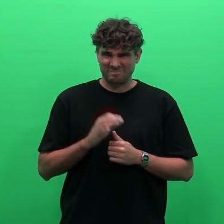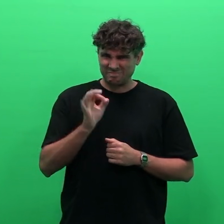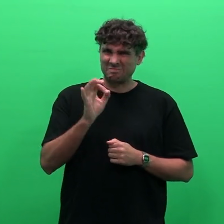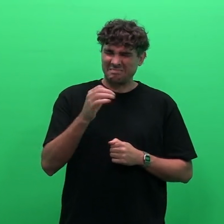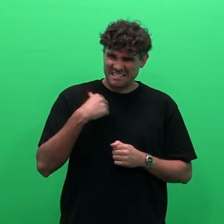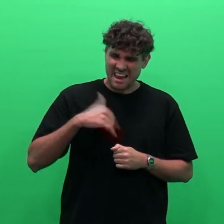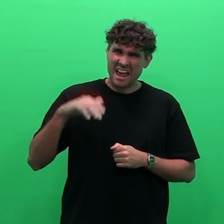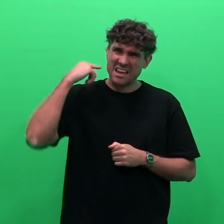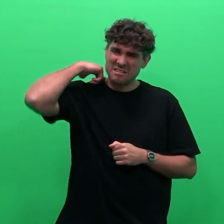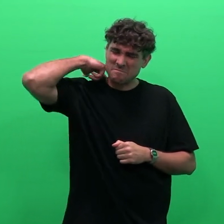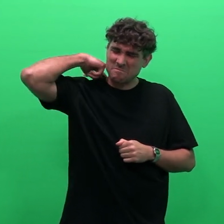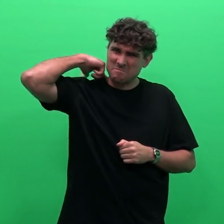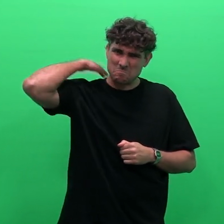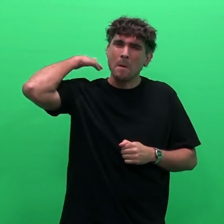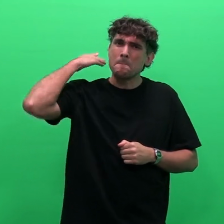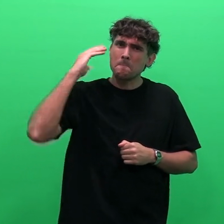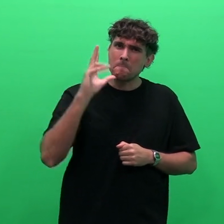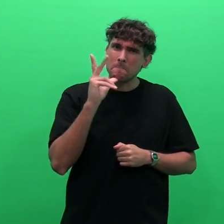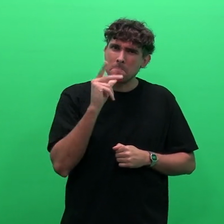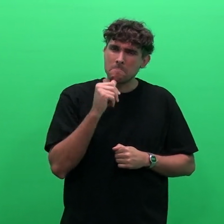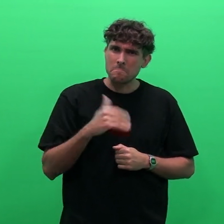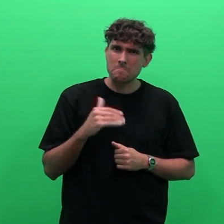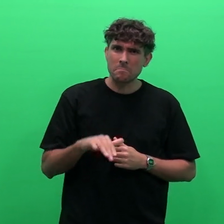Sí, després del cop m'ha fet força mal.